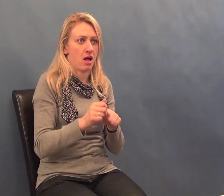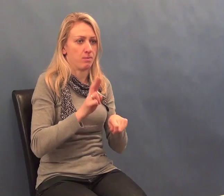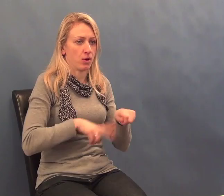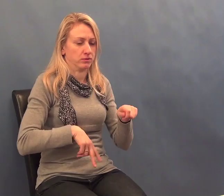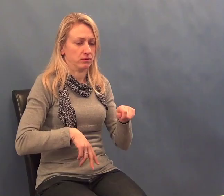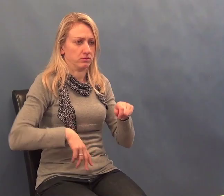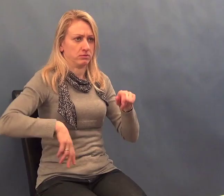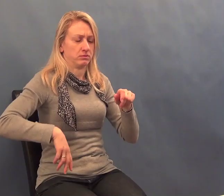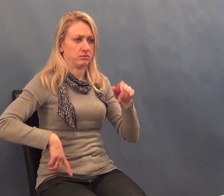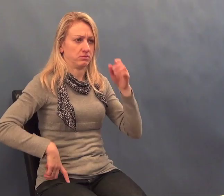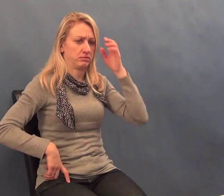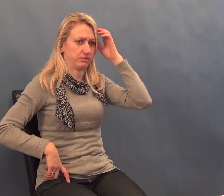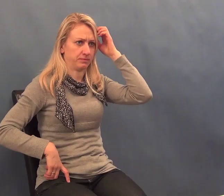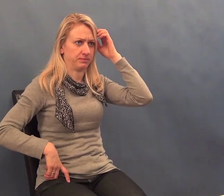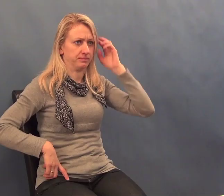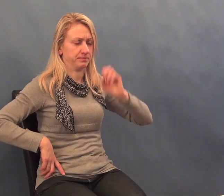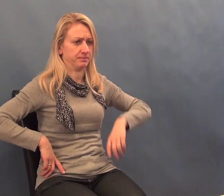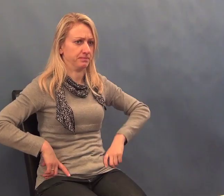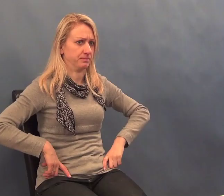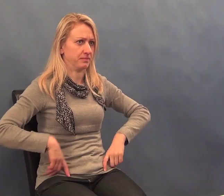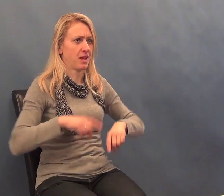Policjant się dziwi i zastanawia.